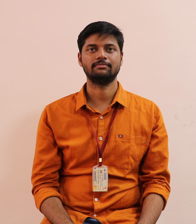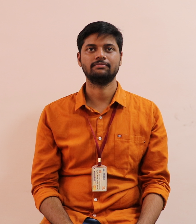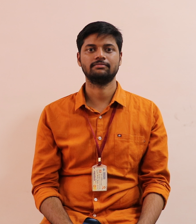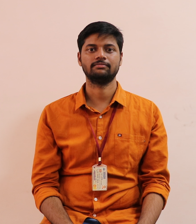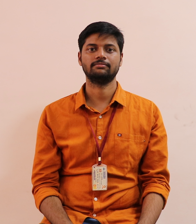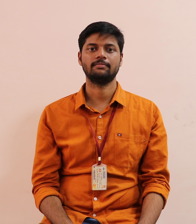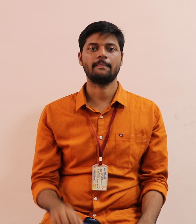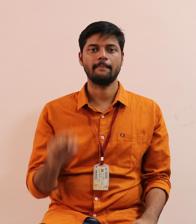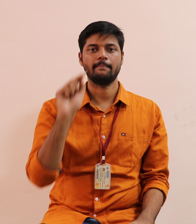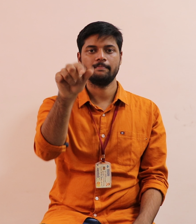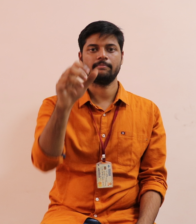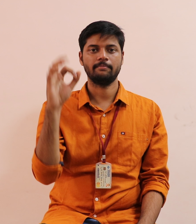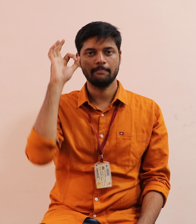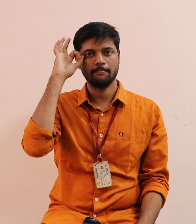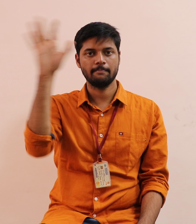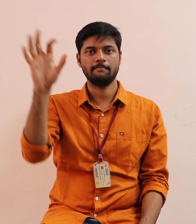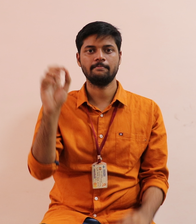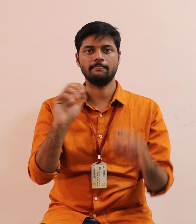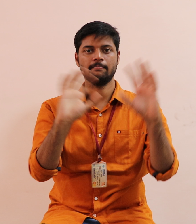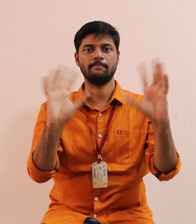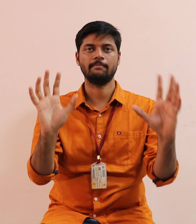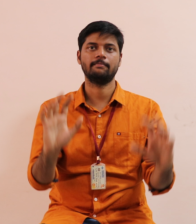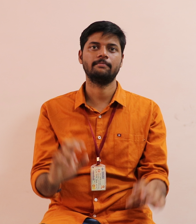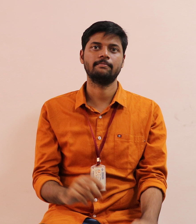do not make me angry